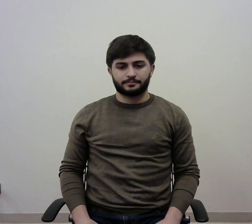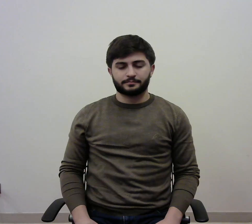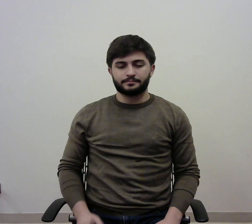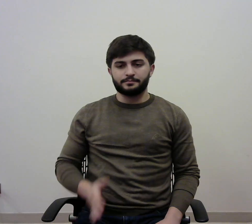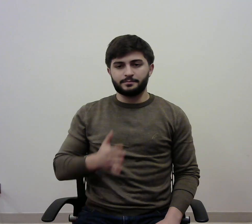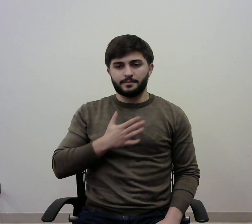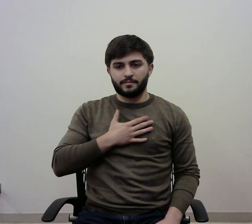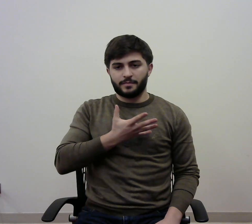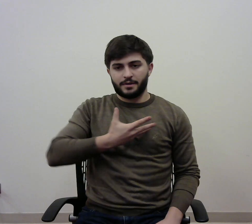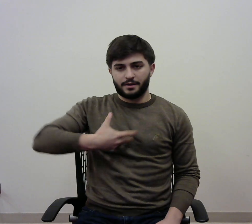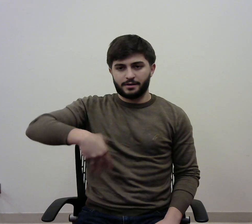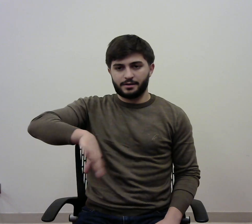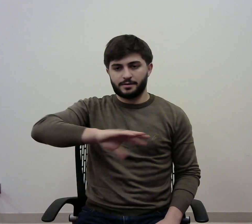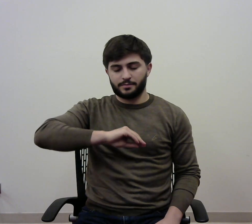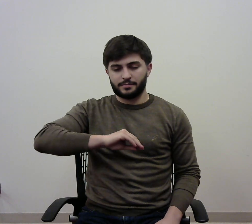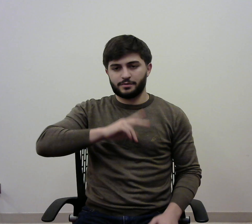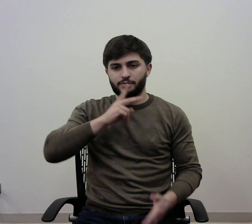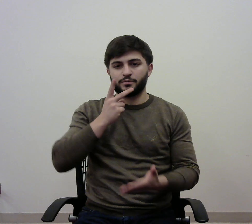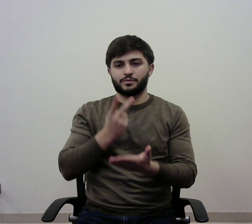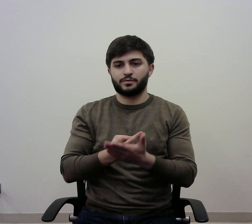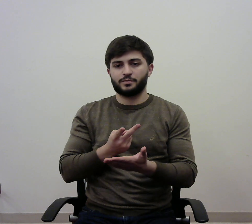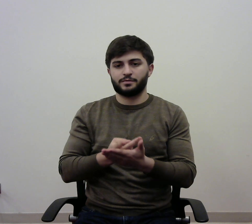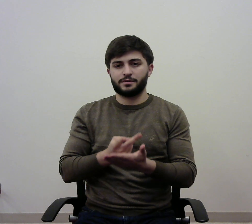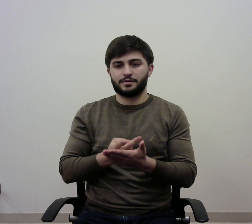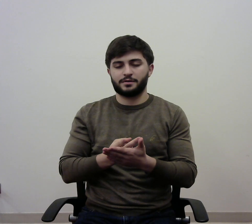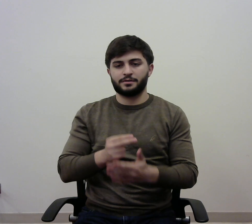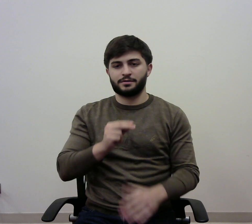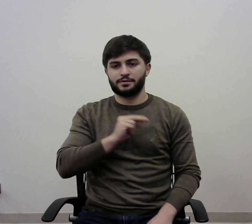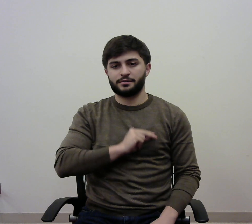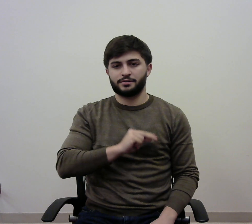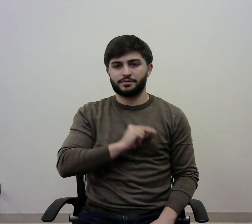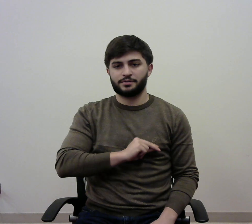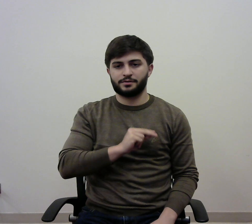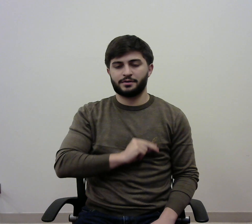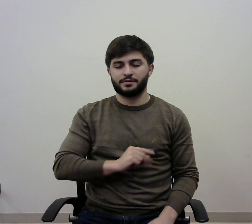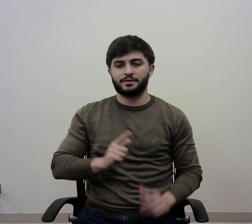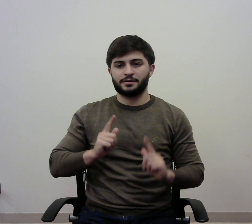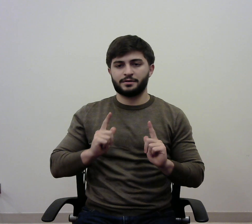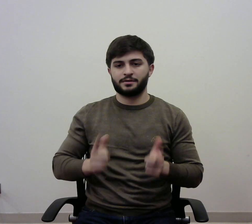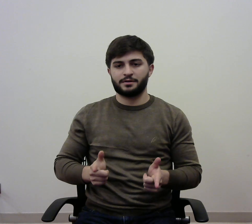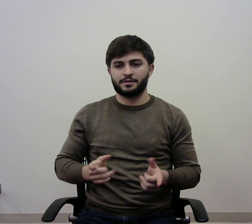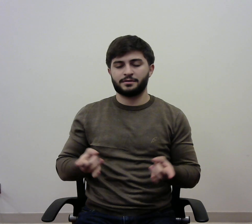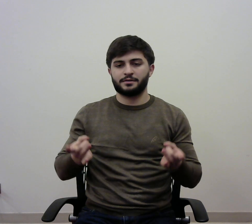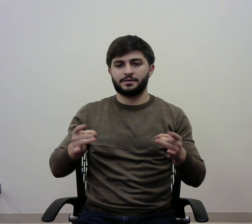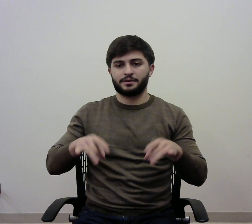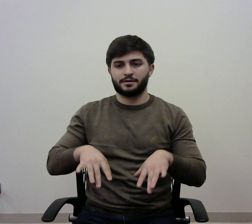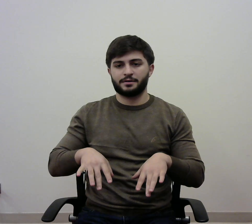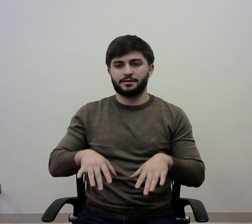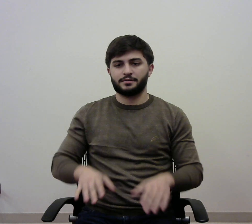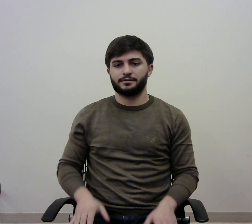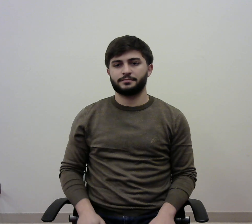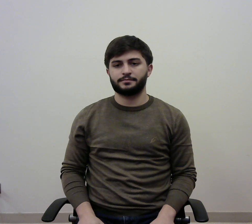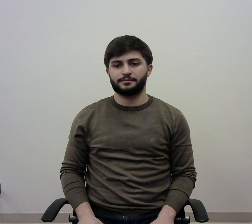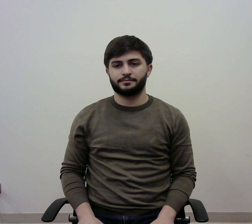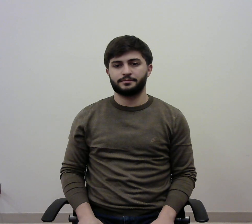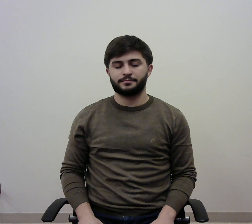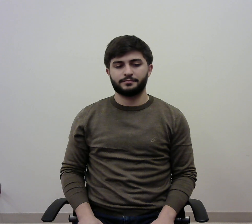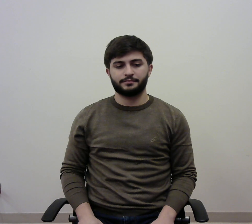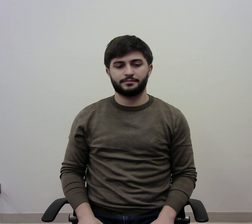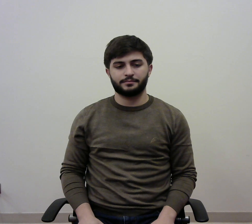Biz göstərilən işdən razı qaldıq